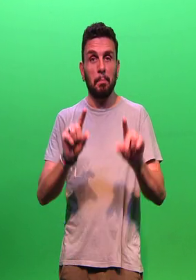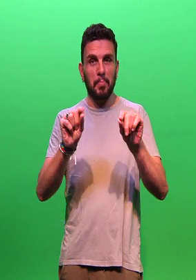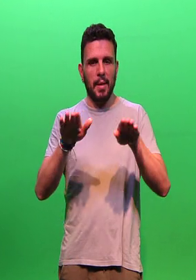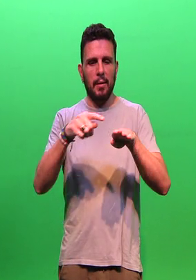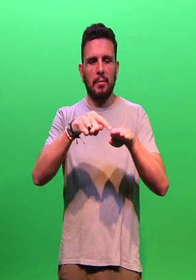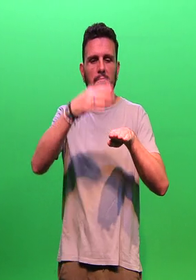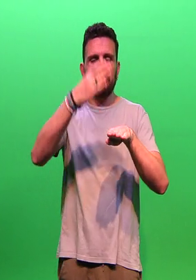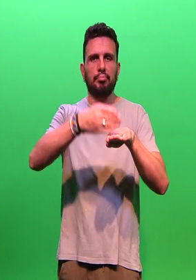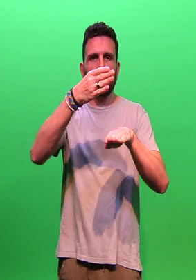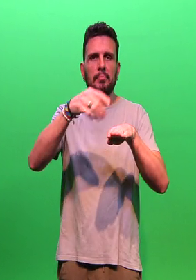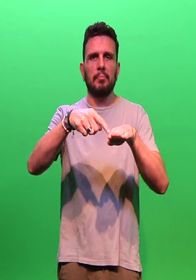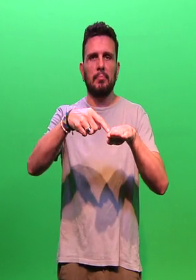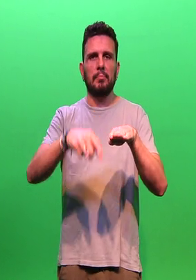Em vaig donar un cop al peu esquerre.